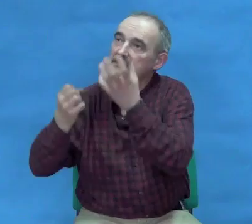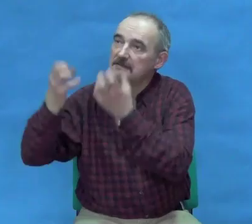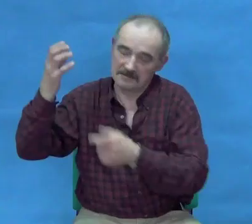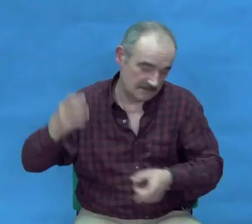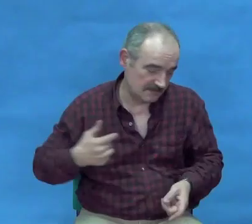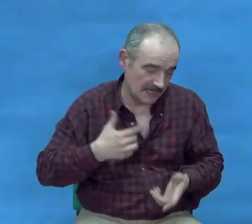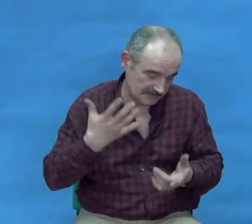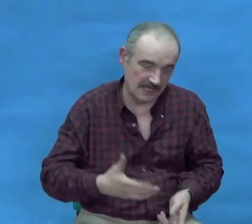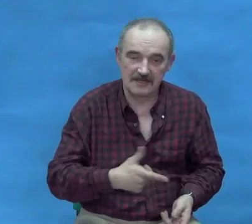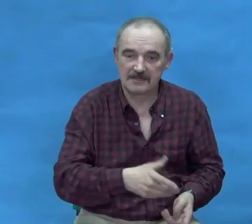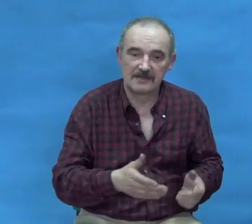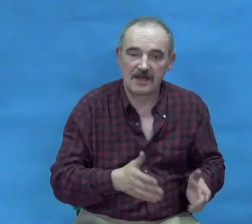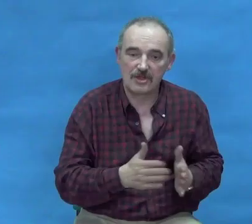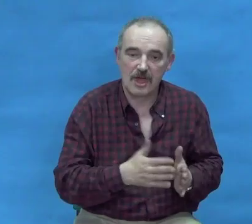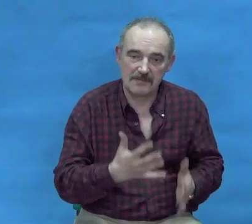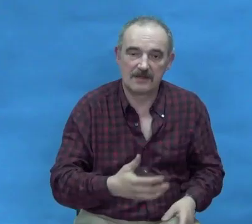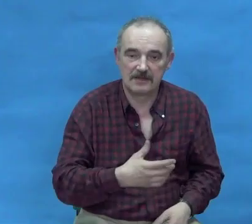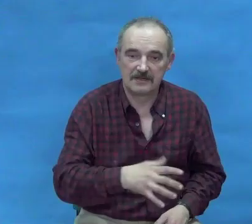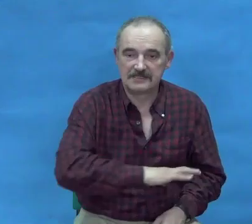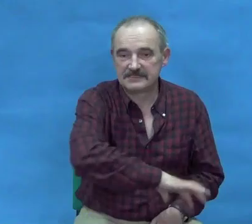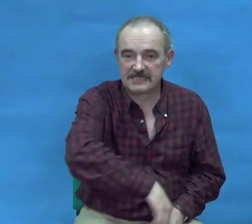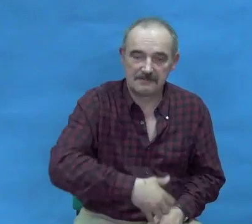Chłopak chciał zabrać do domu kosz z gruszkami.